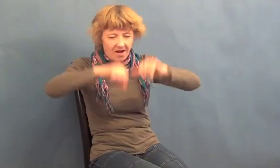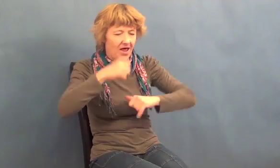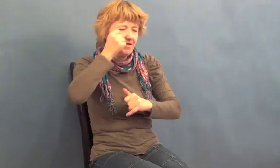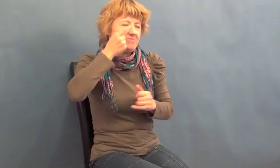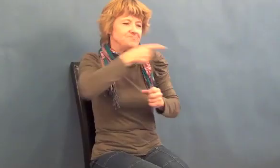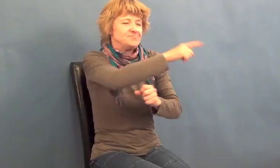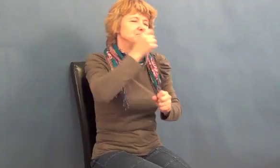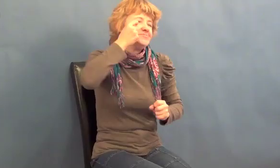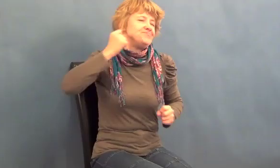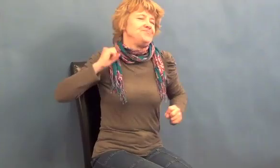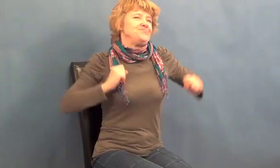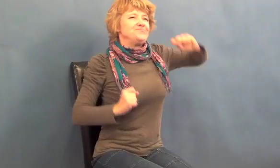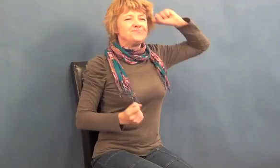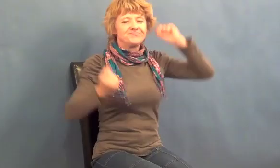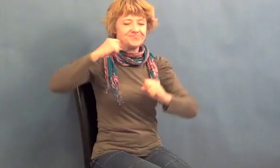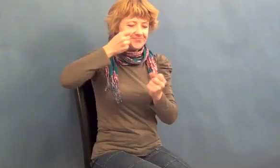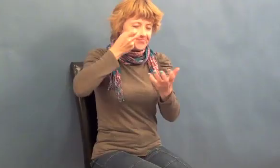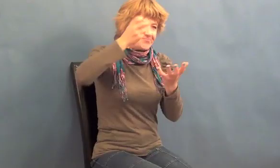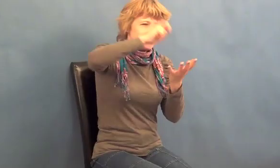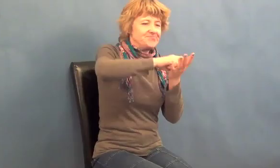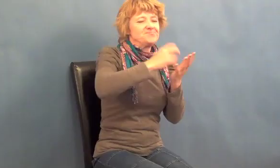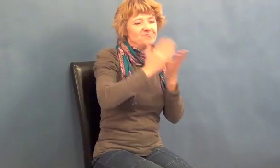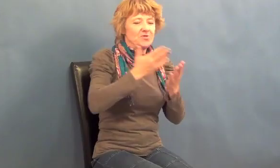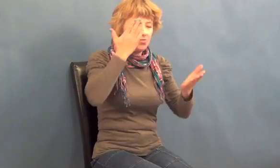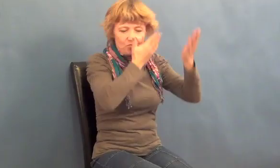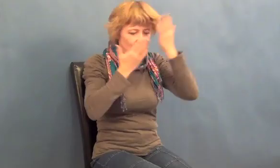A ten budzi się, wstaje i myje twarz.